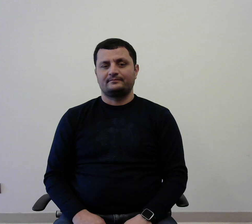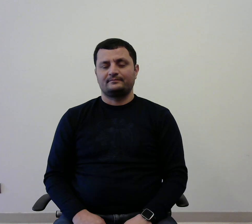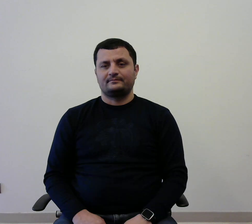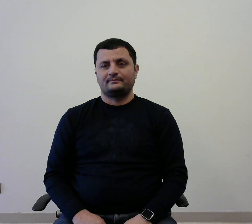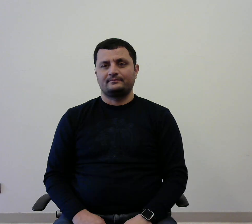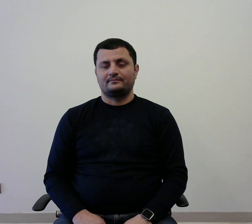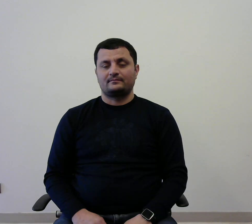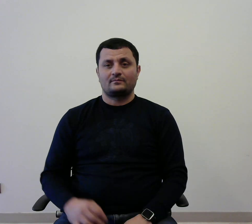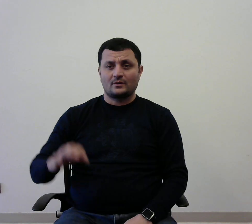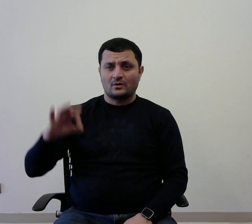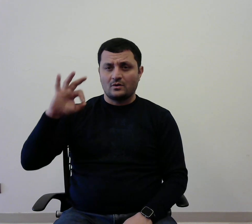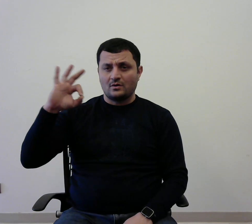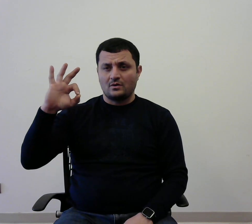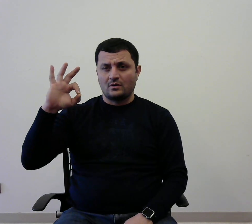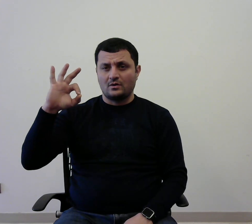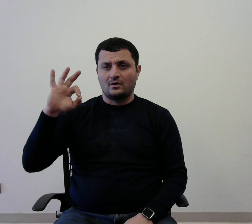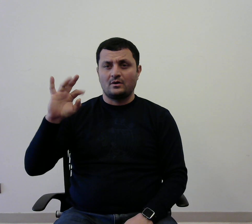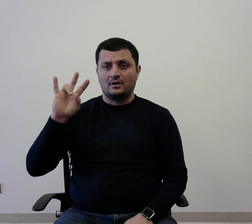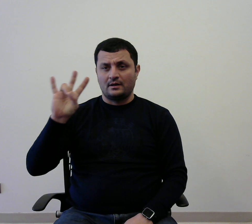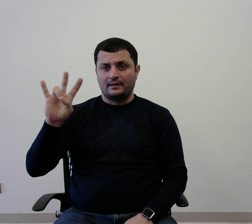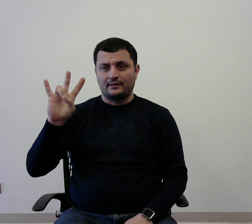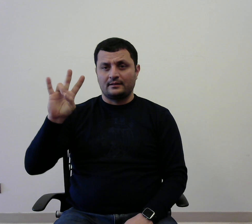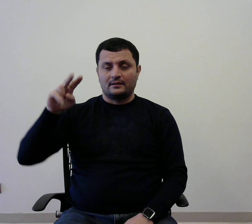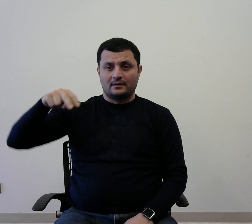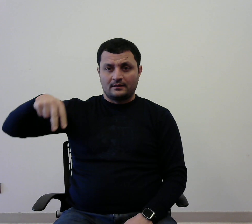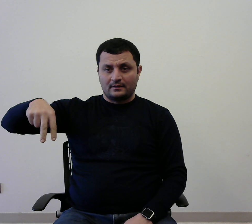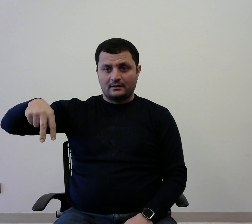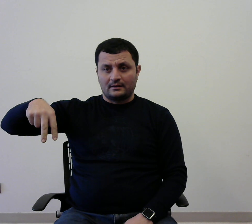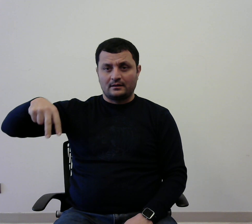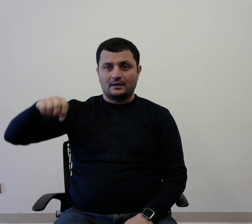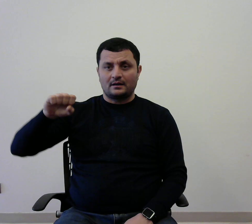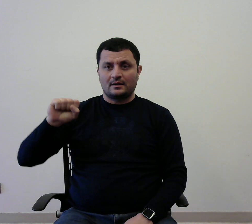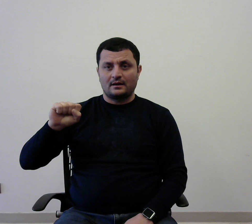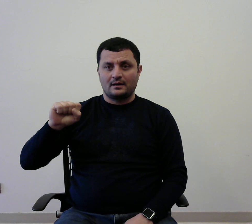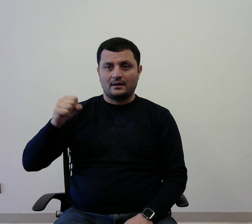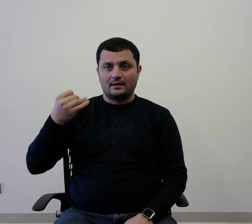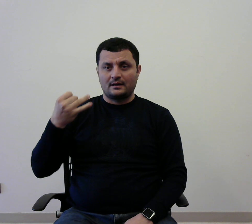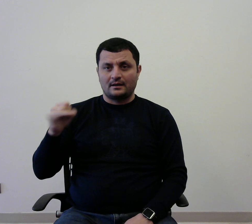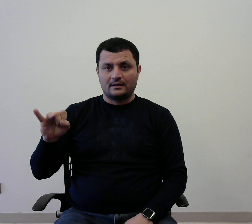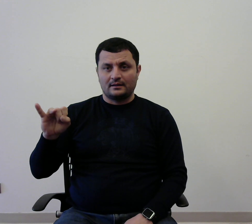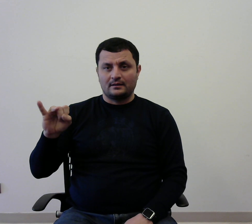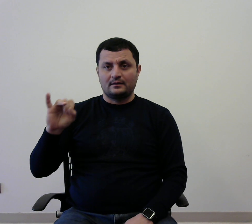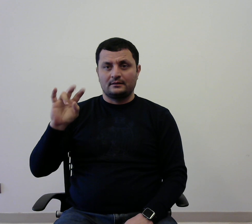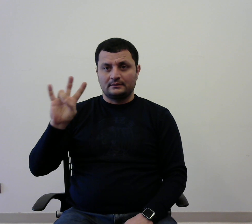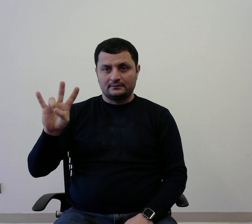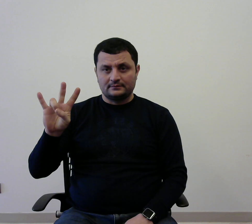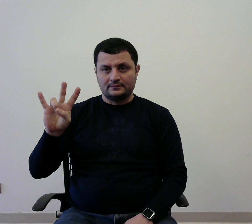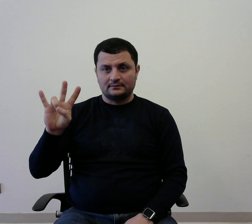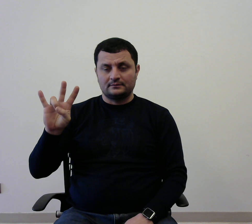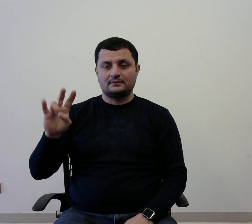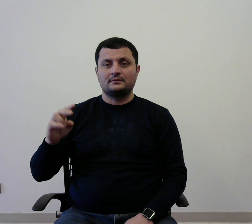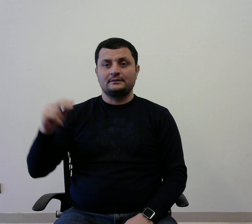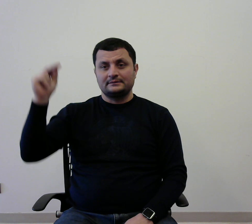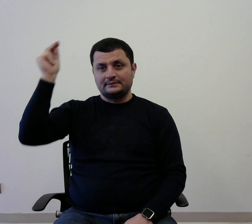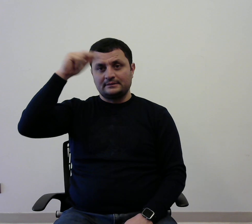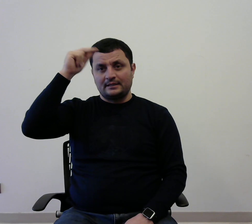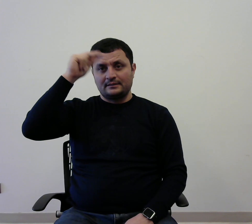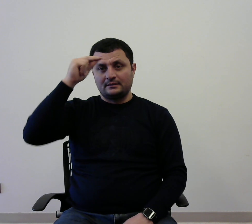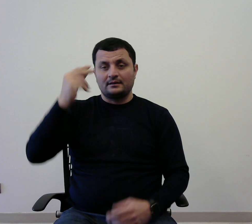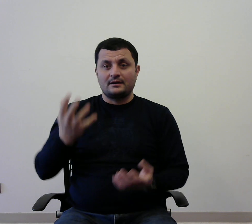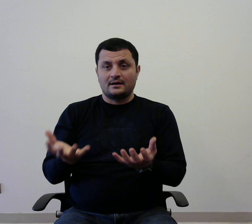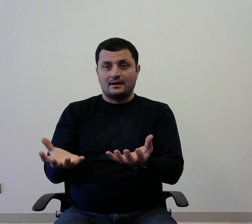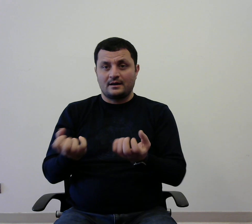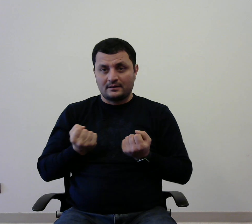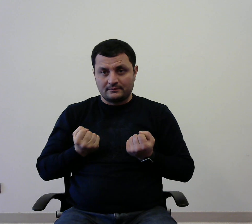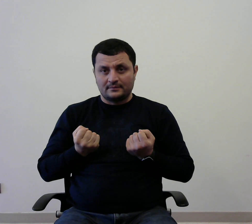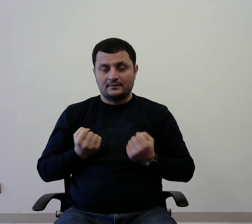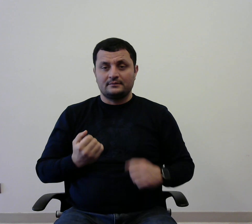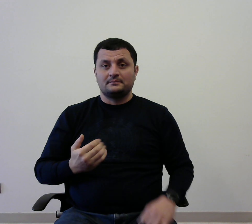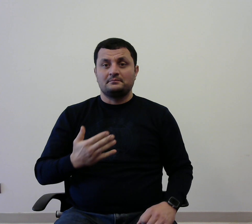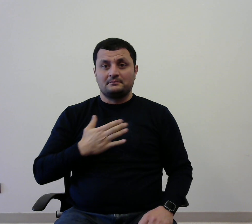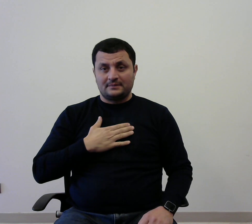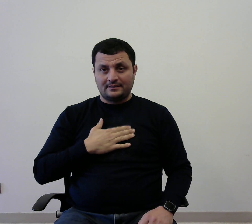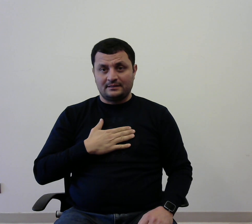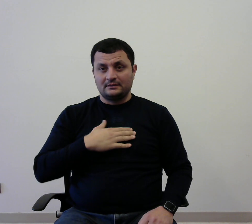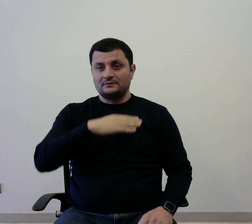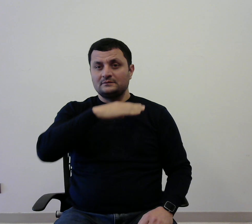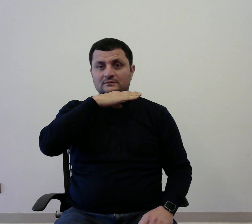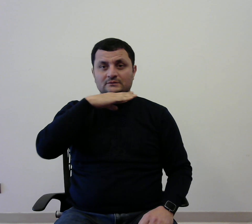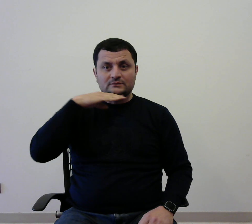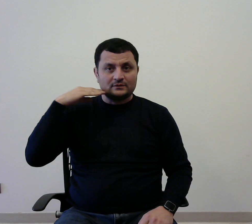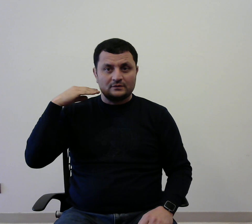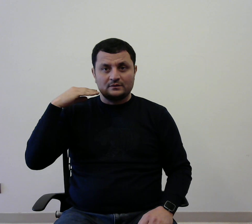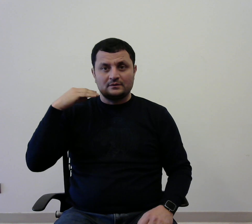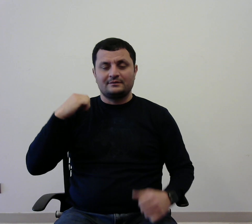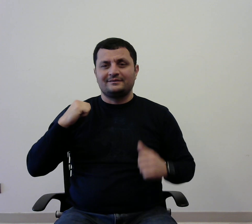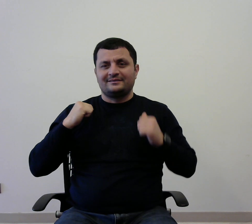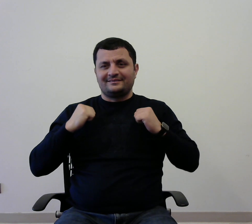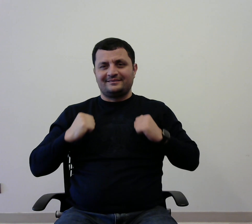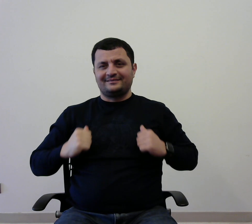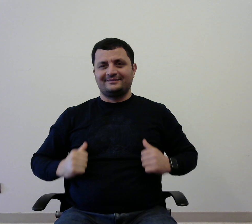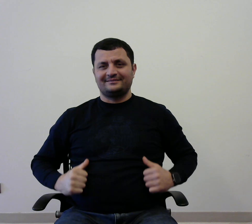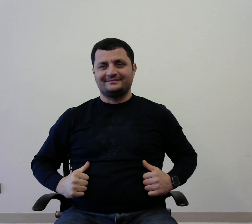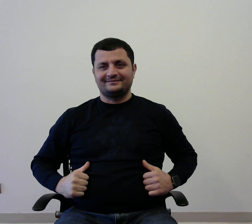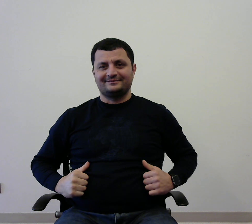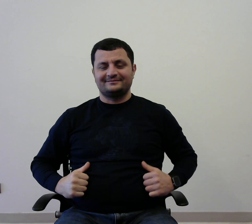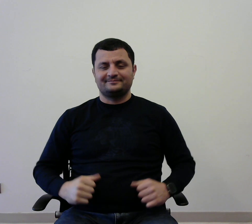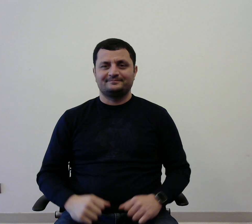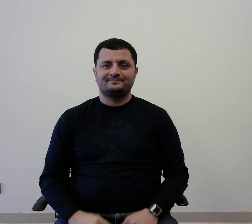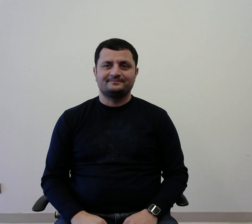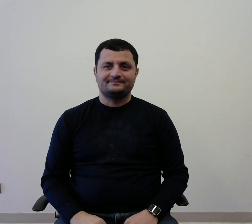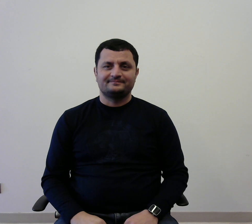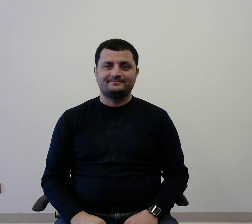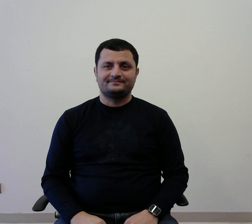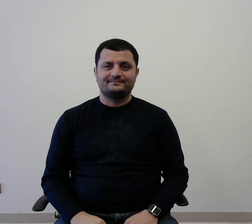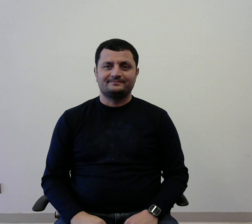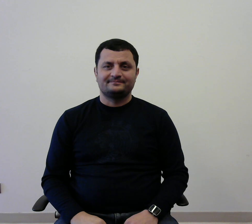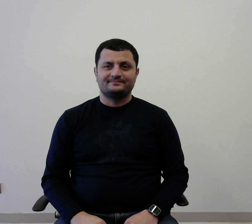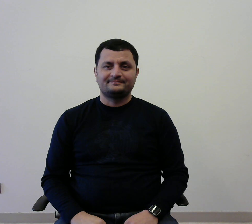Onlayn təhsil almaq mənə çox rahatdır